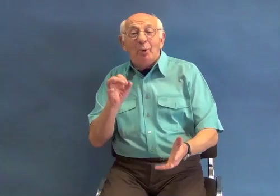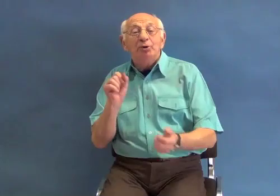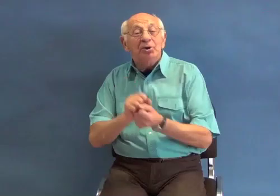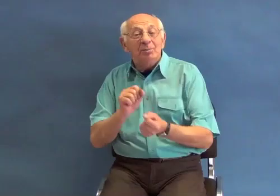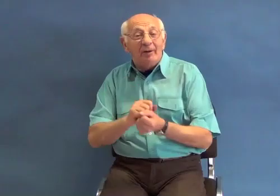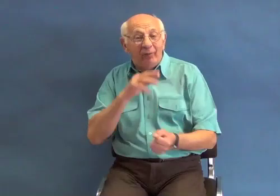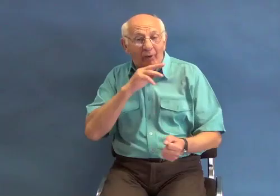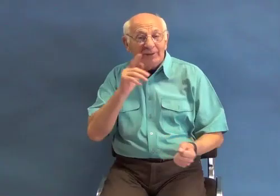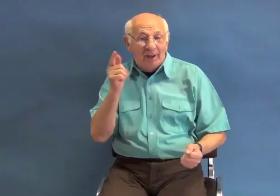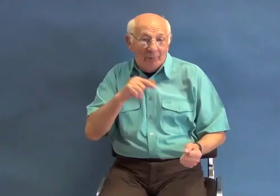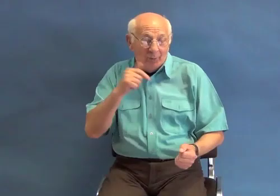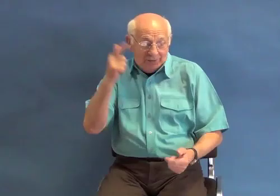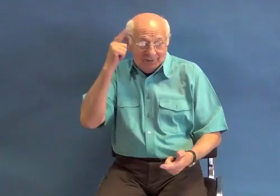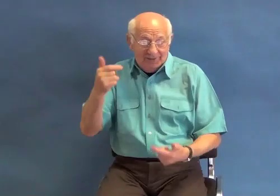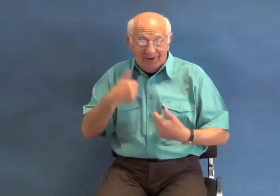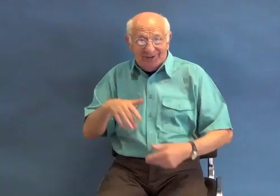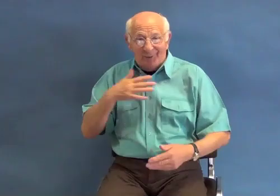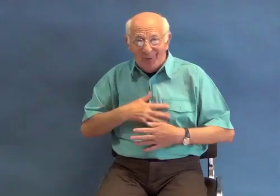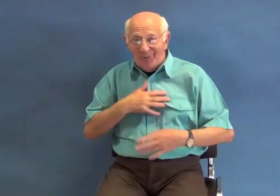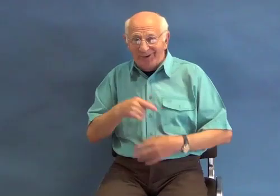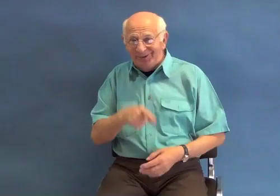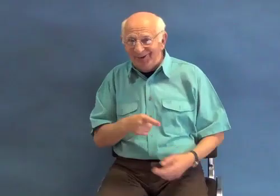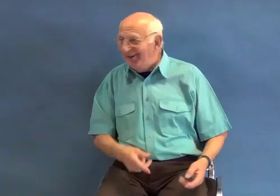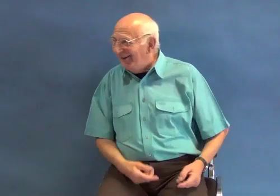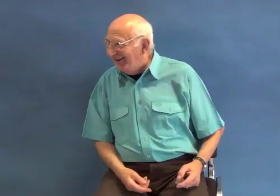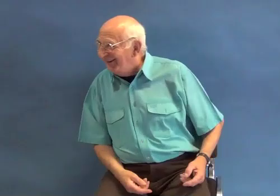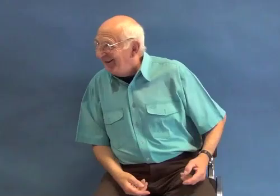Bo woda jest zimna i może, jak myślę, nie chce się kąpać.